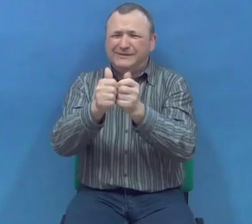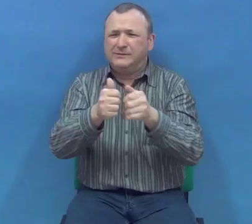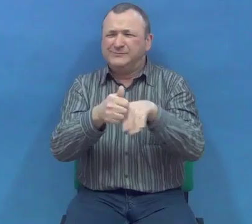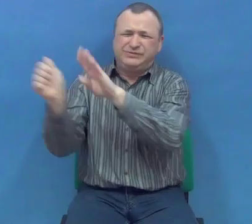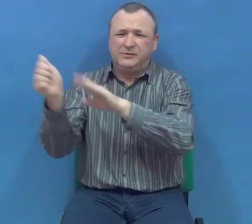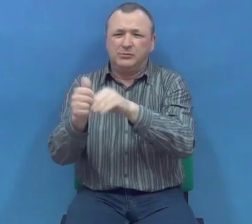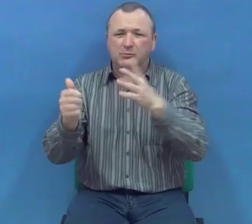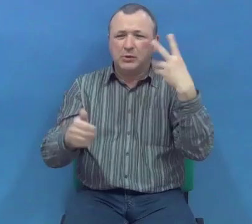Charlie Chaplin go odpychał.